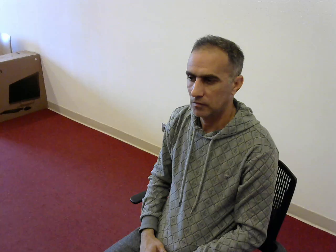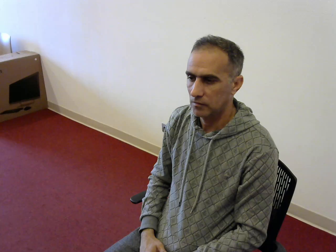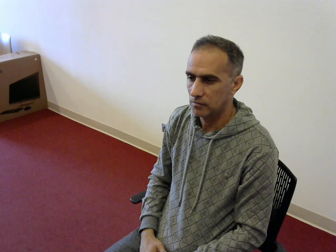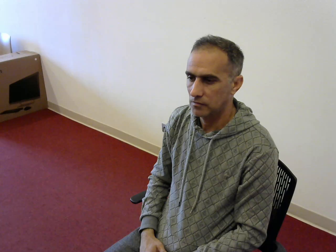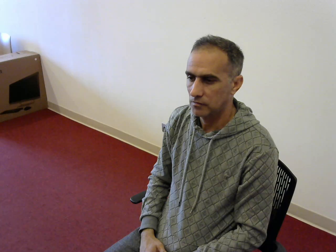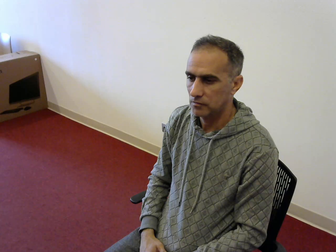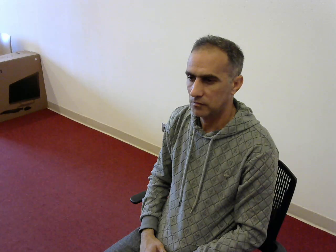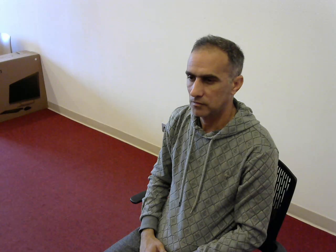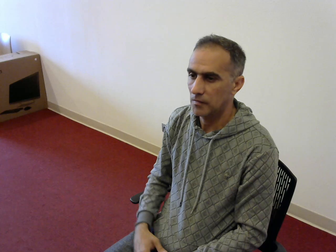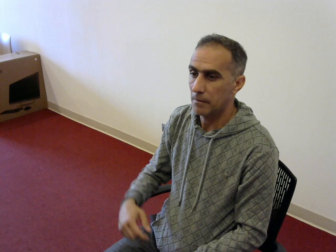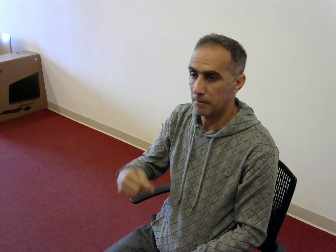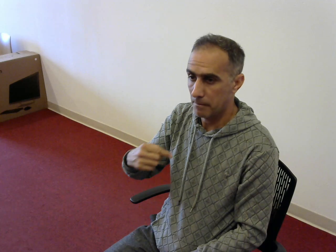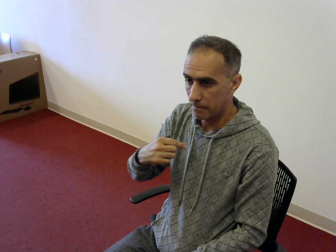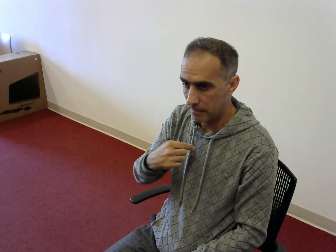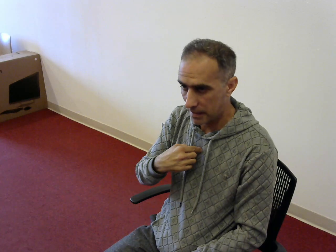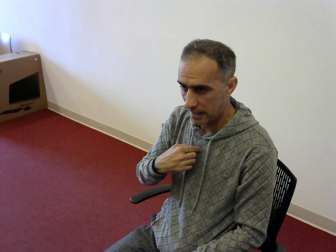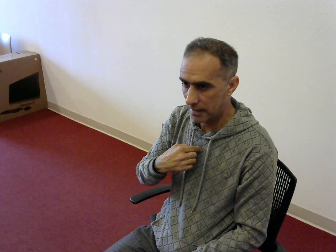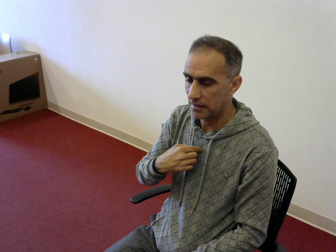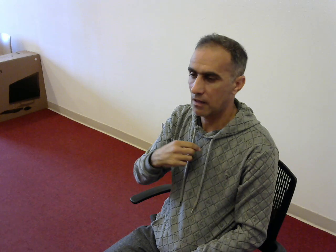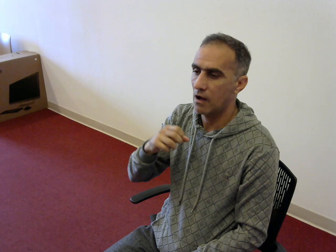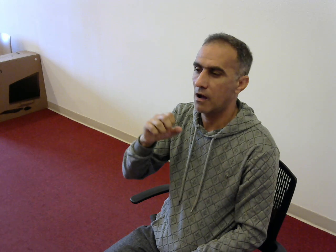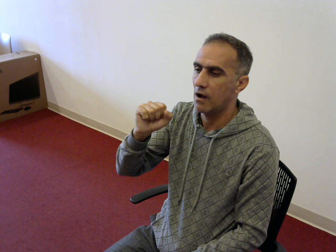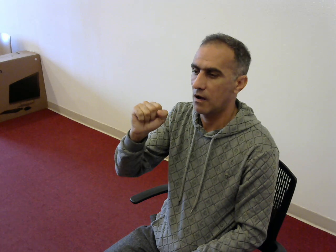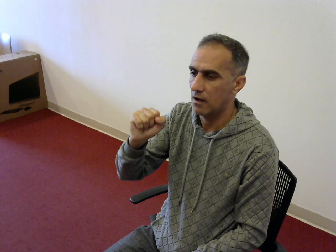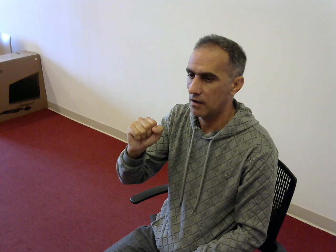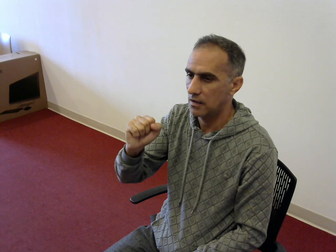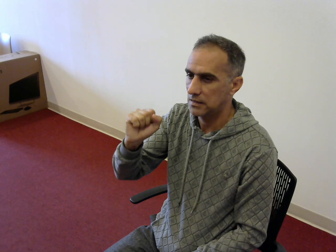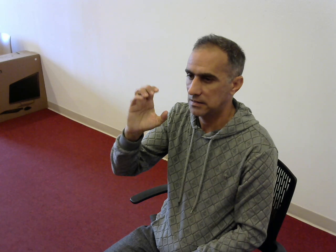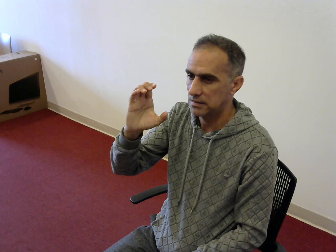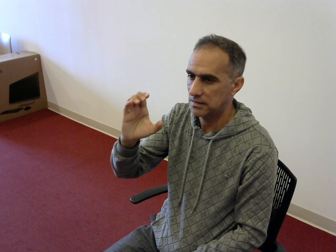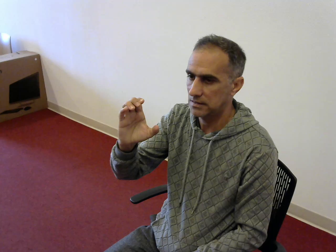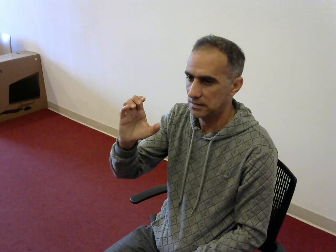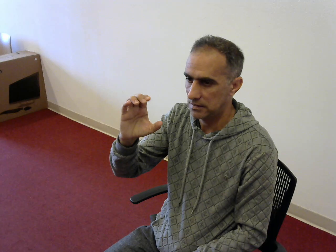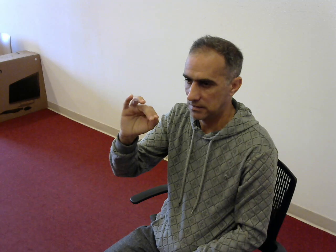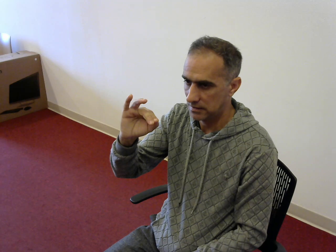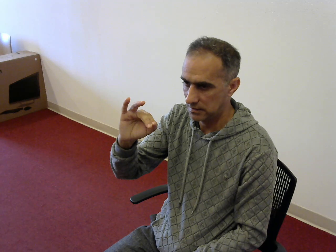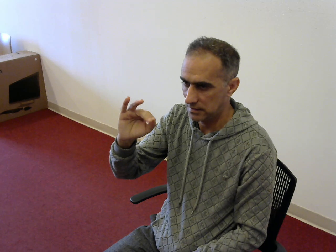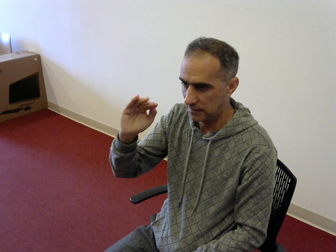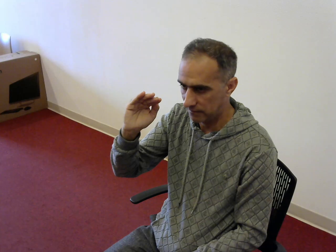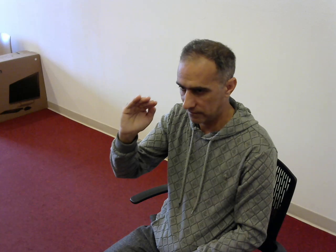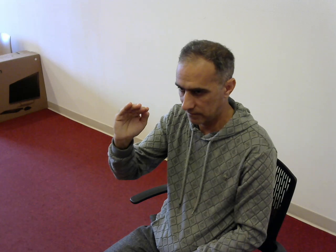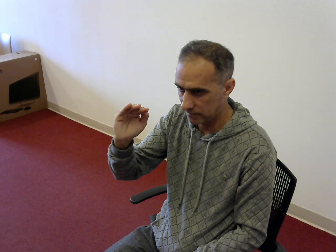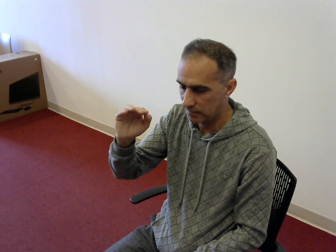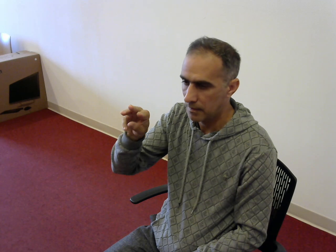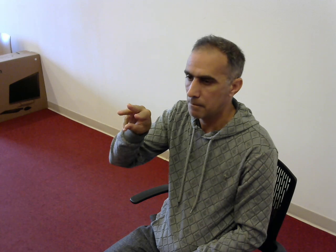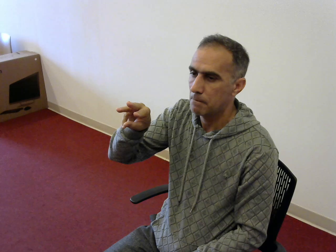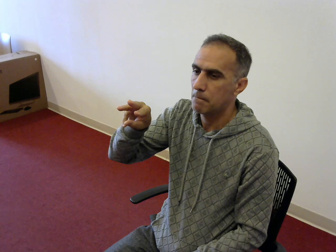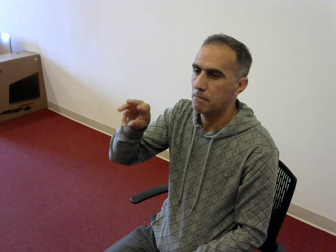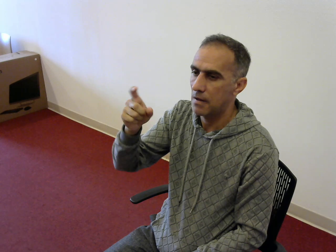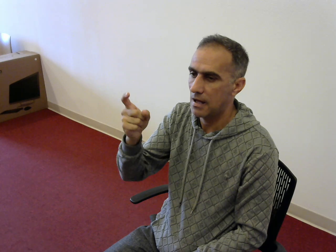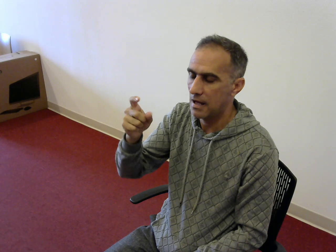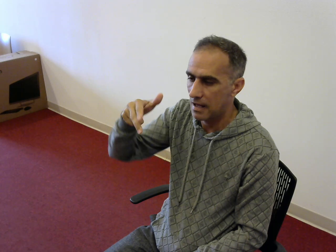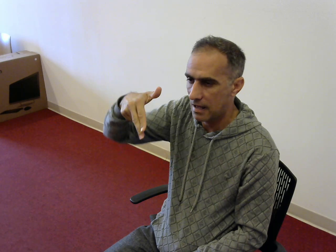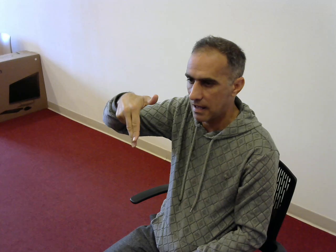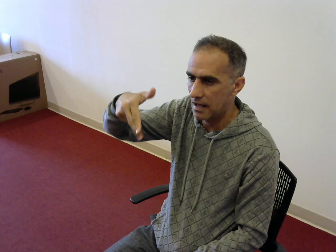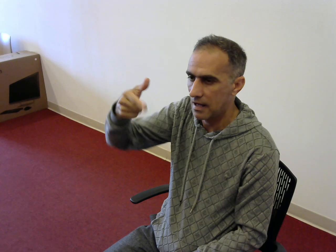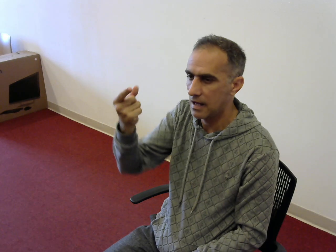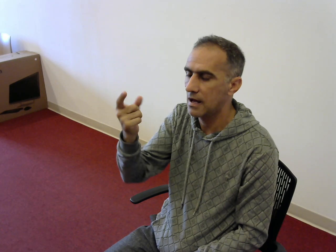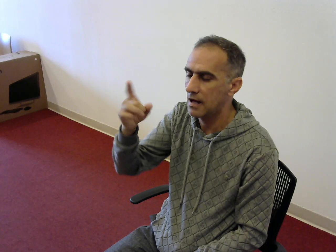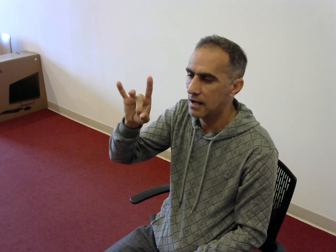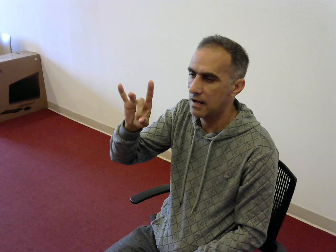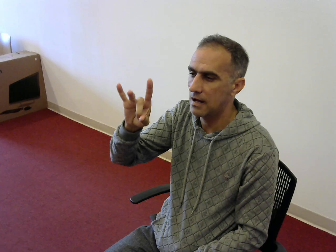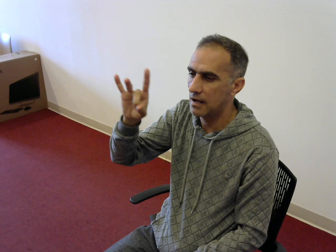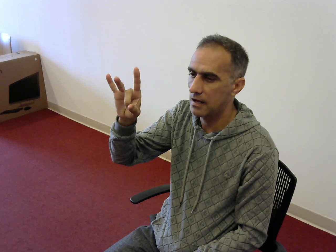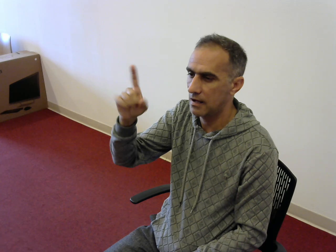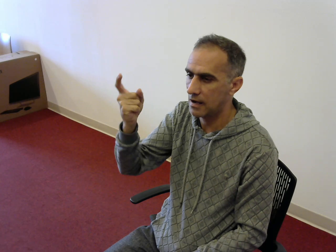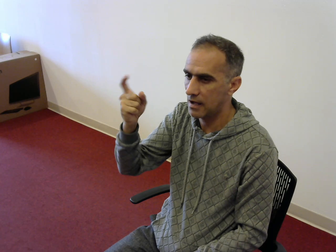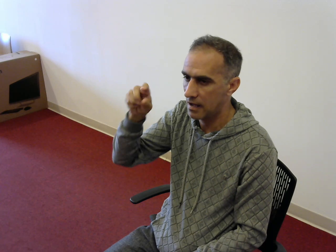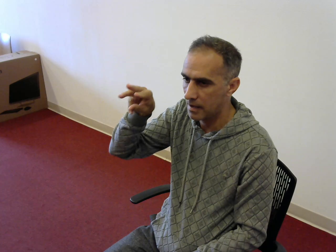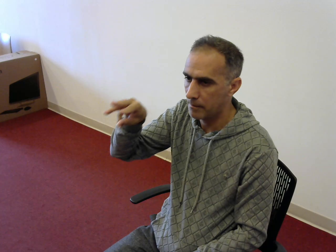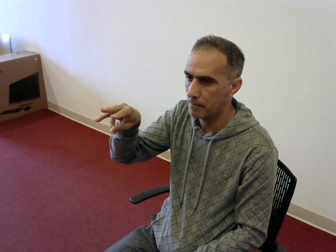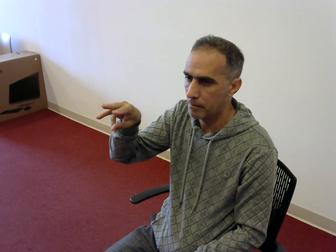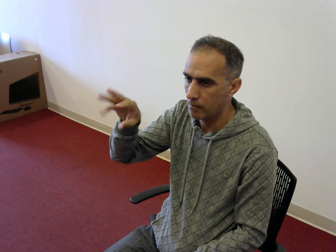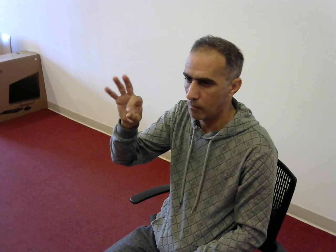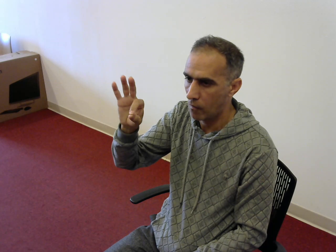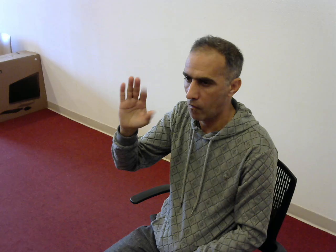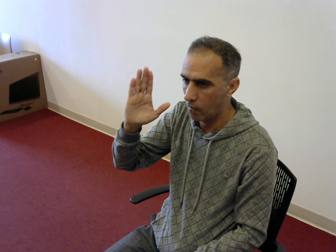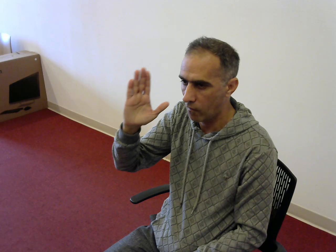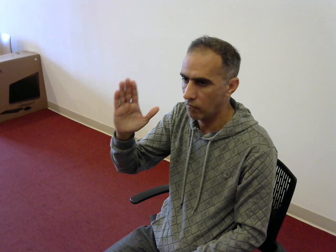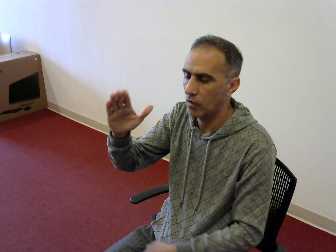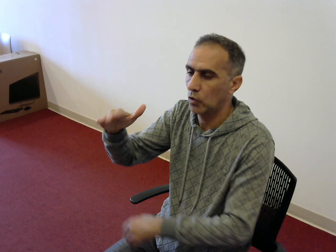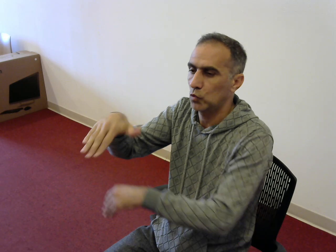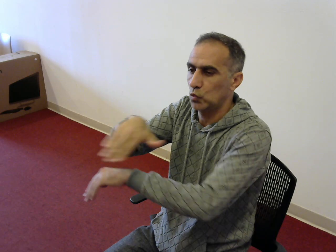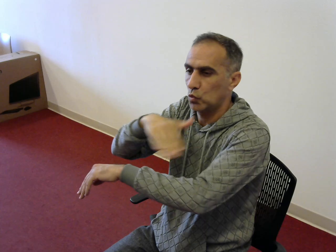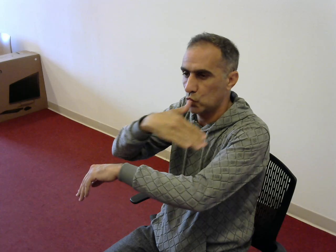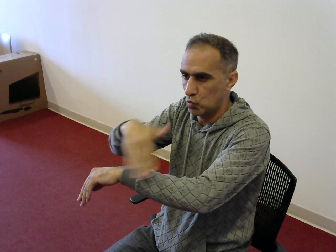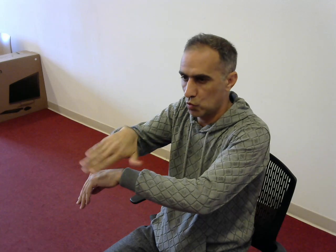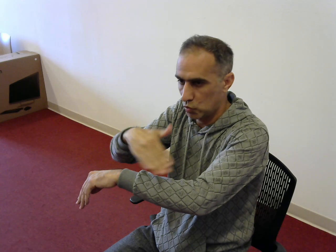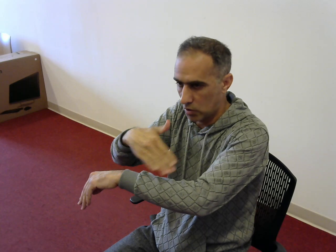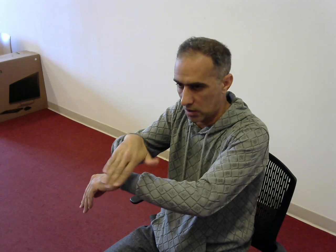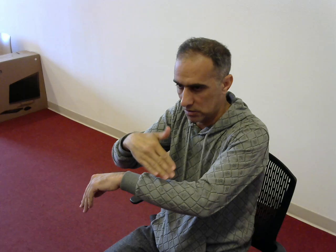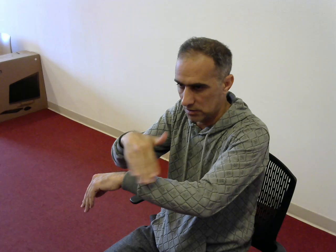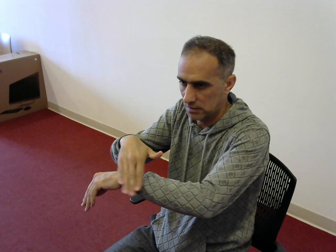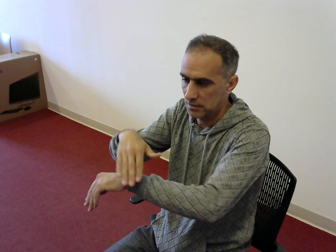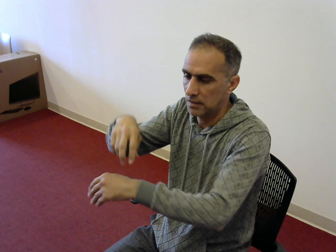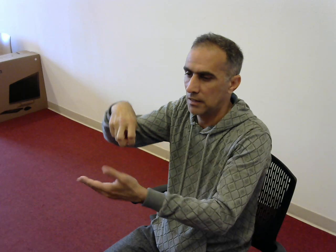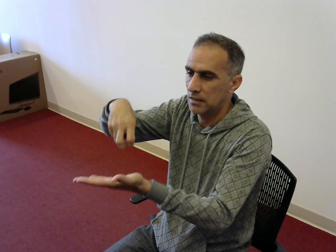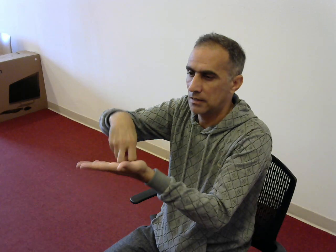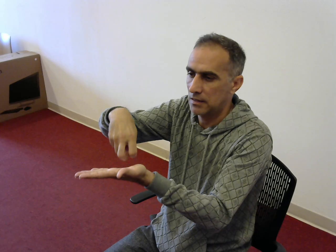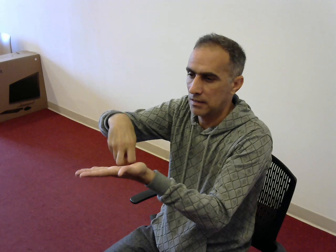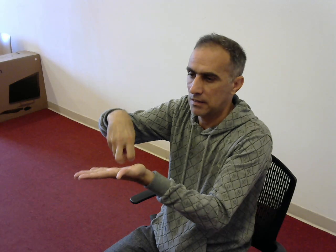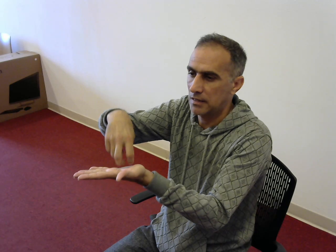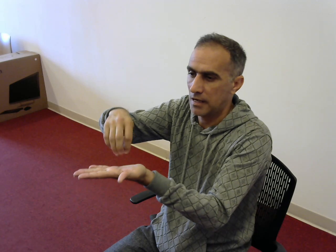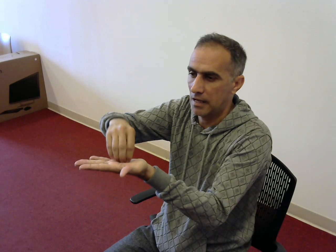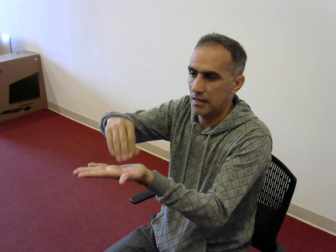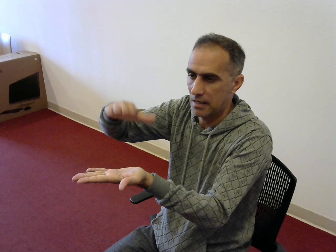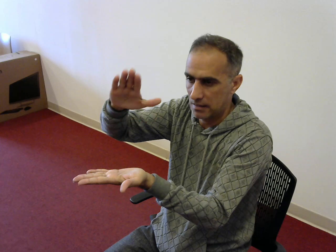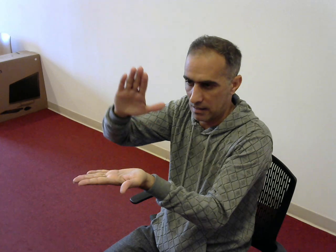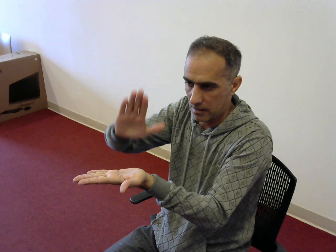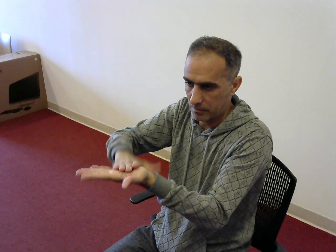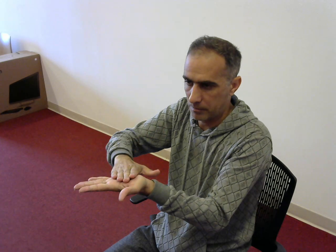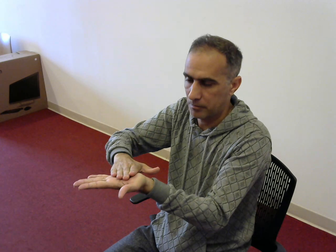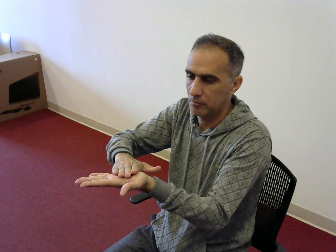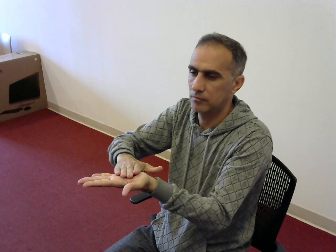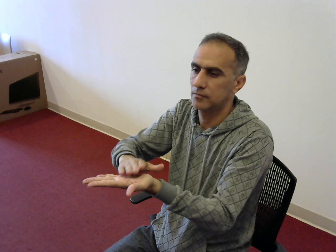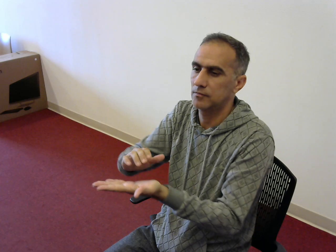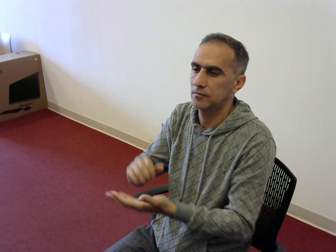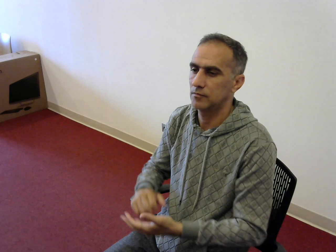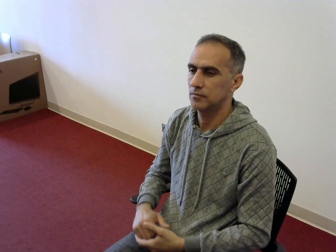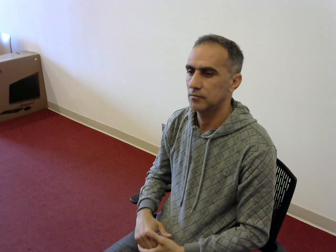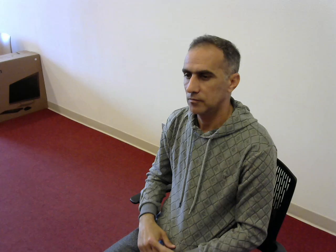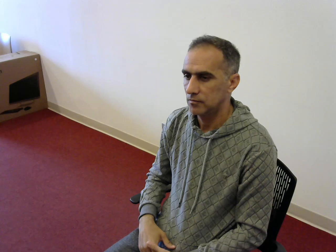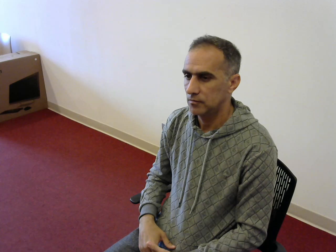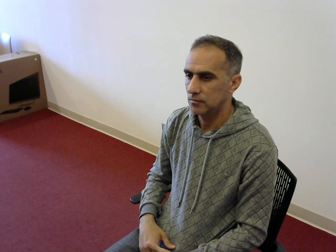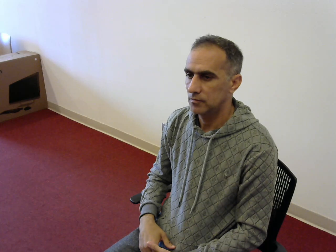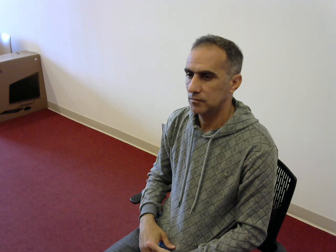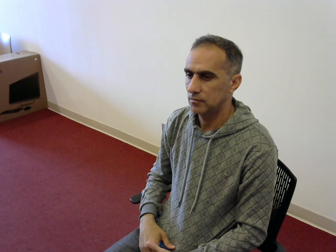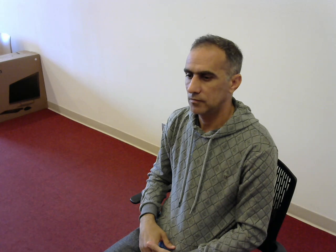Mən Asif Məhərrəmov küçəsində qeydiyyatdayam